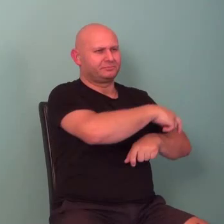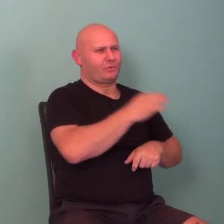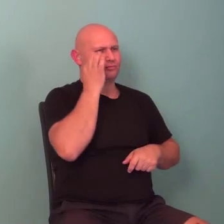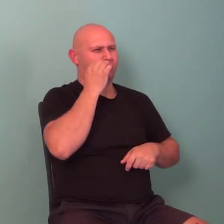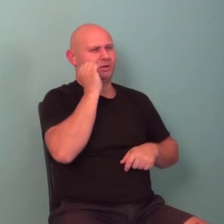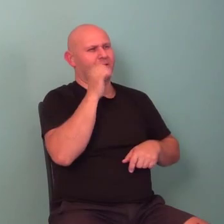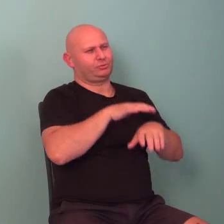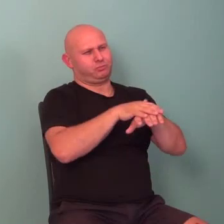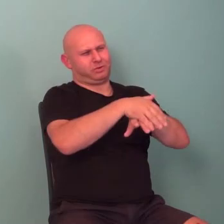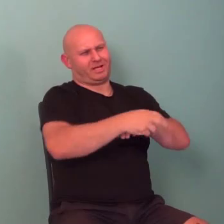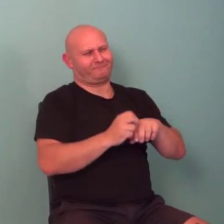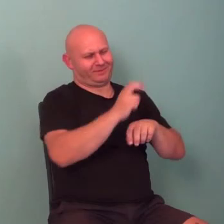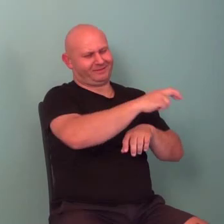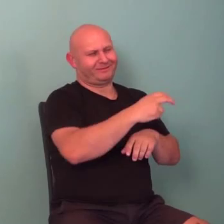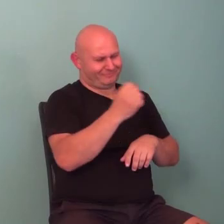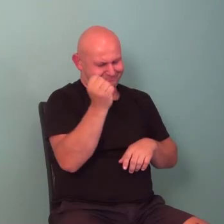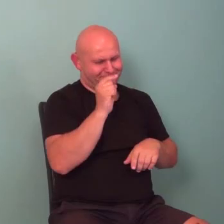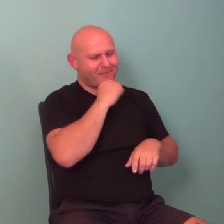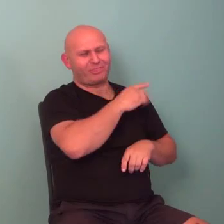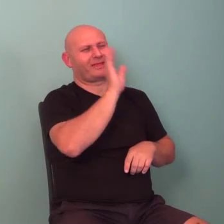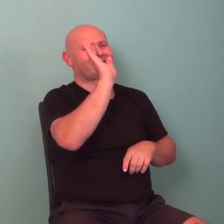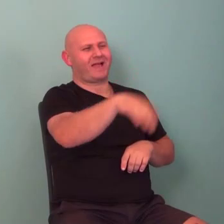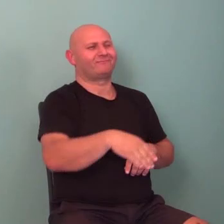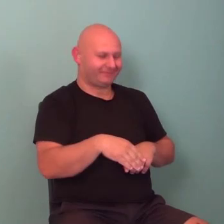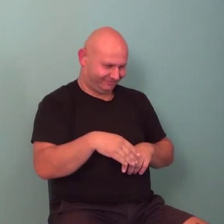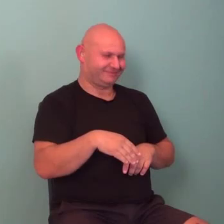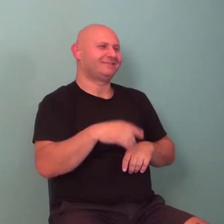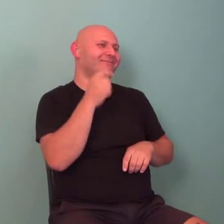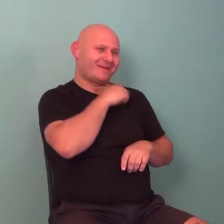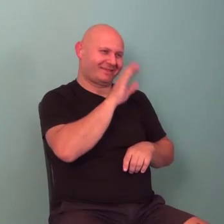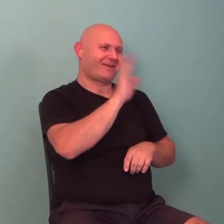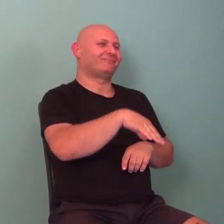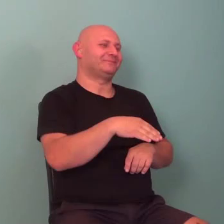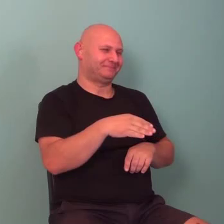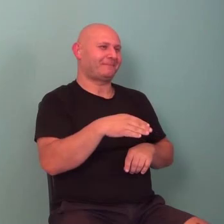Koty są znane z tego, że potrafią chodzić po parapetach.